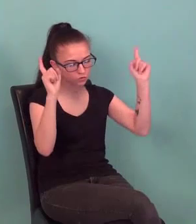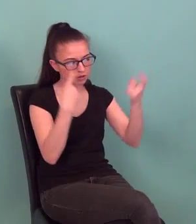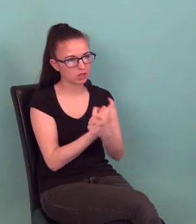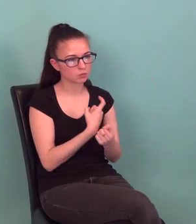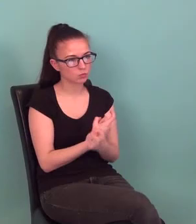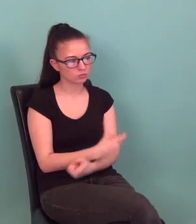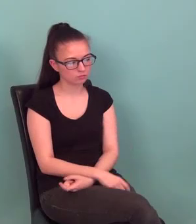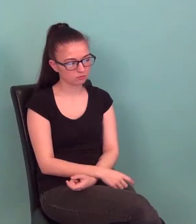Uwaga na truciznę.